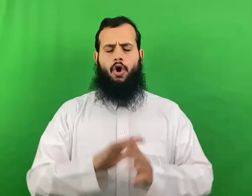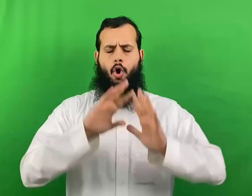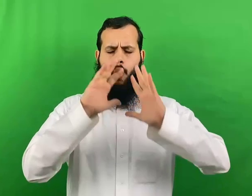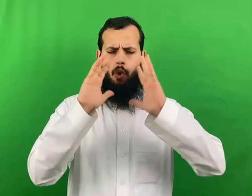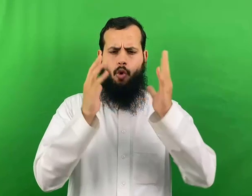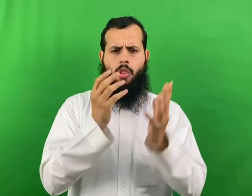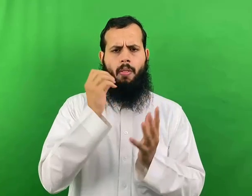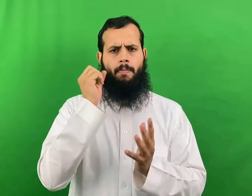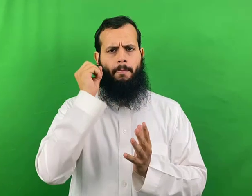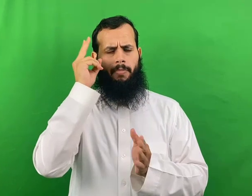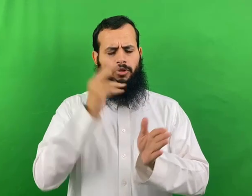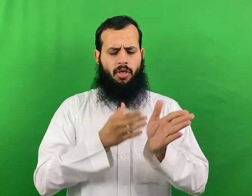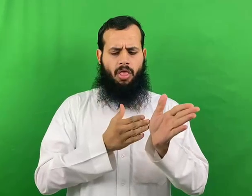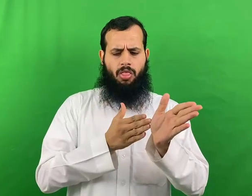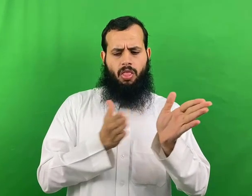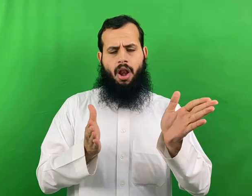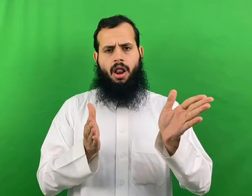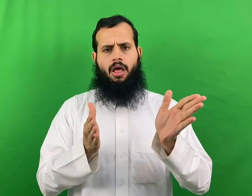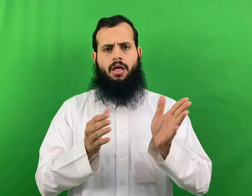كل بدعة ضلالة